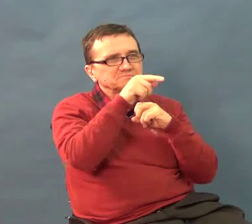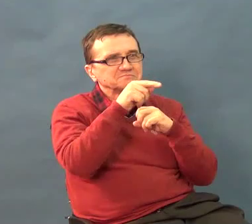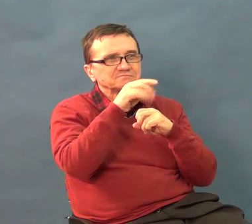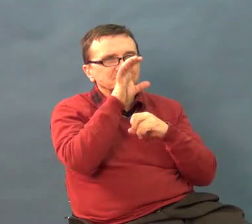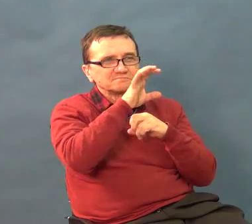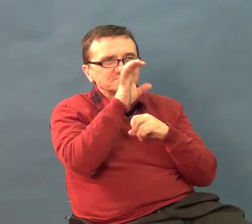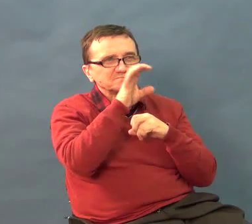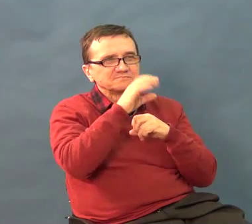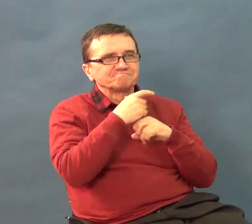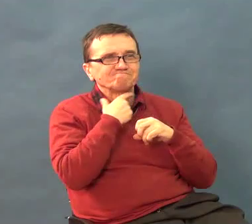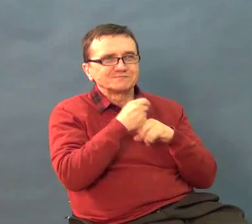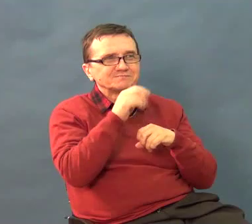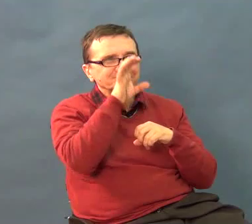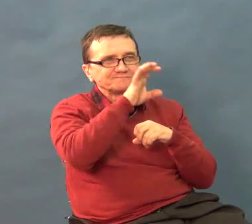Obserwuje ją i myśli o zemście.